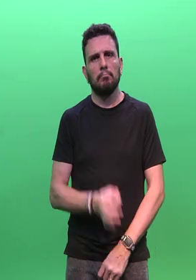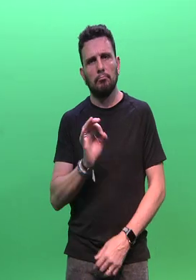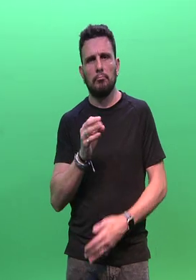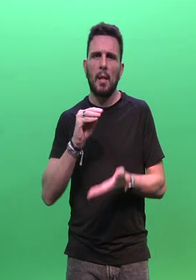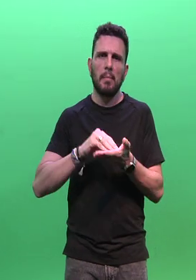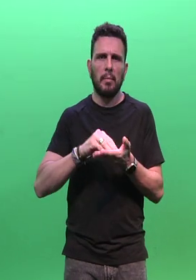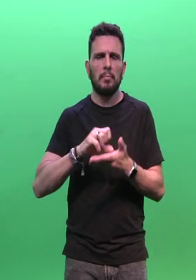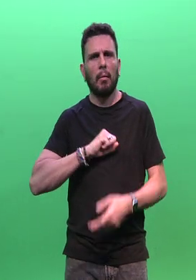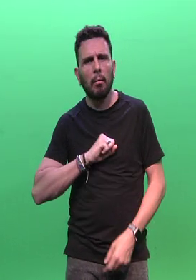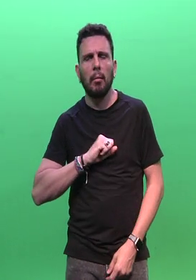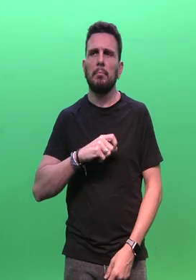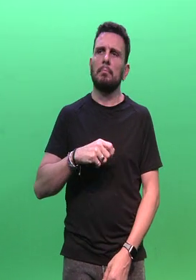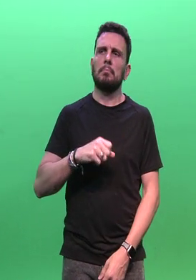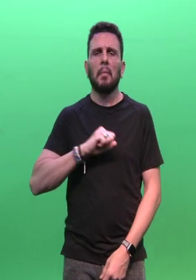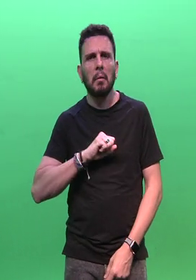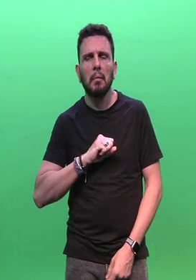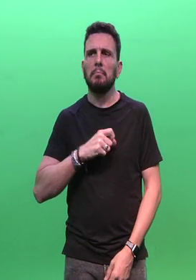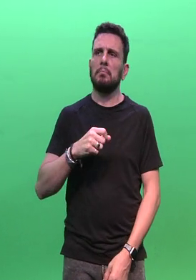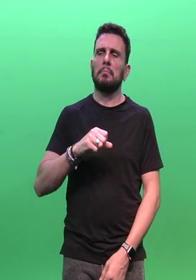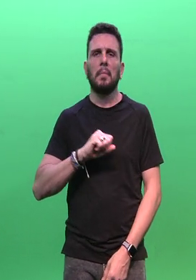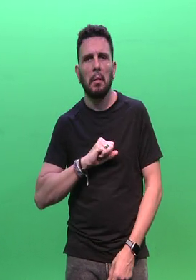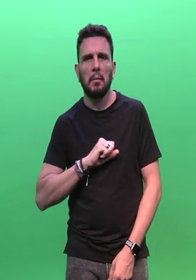Sí, de vegades tinc tos, després paro, després en torno a tenir...